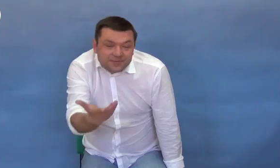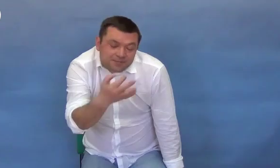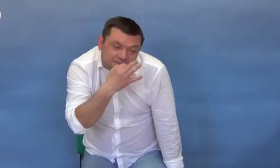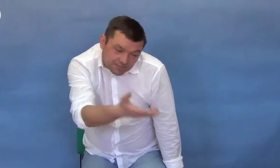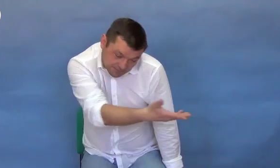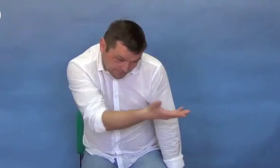Zapytaj ją.